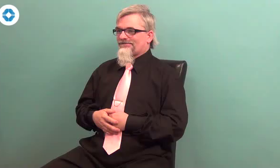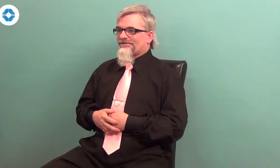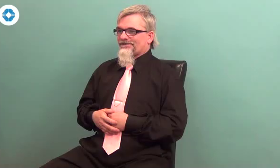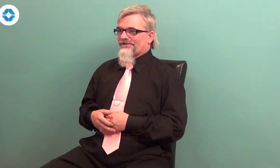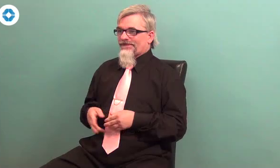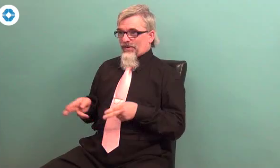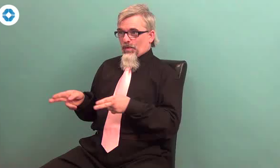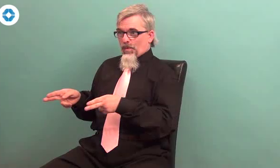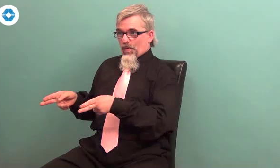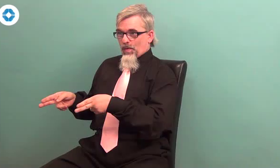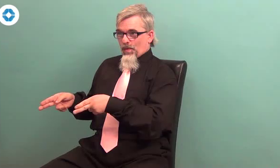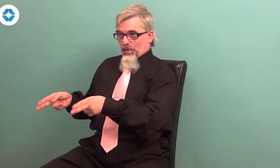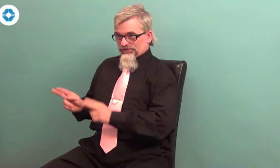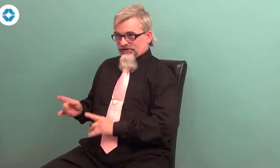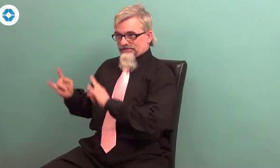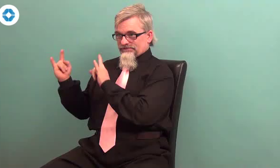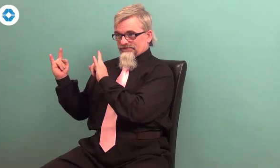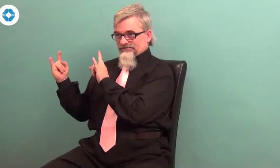Stoi łóżko.